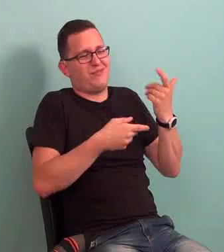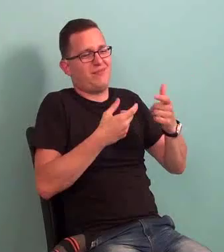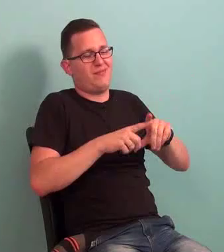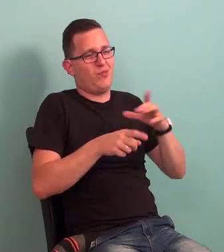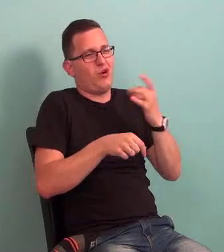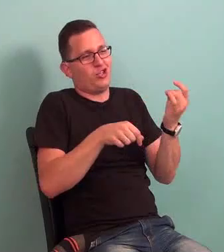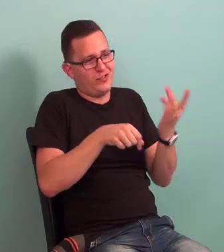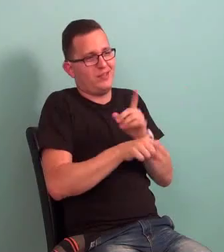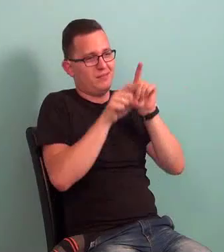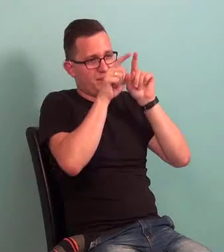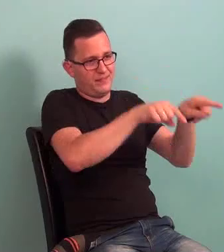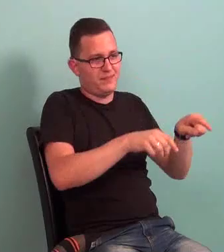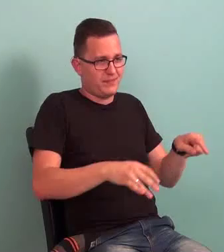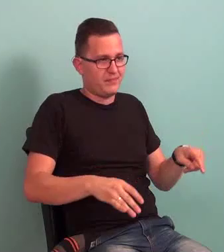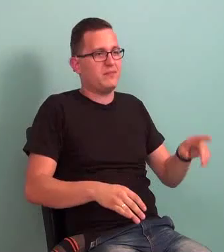Zrobię to, odświeżę się u ciebie.